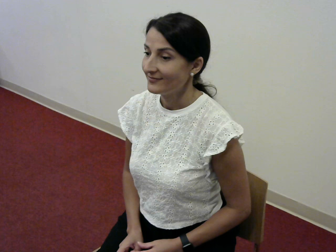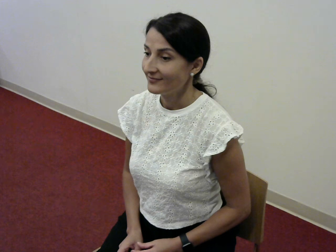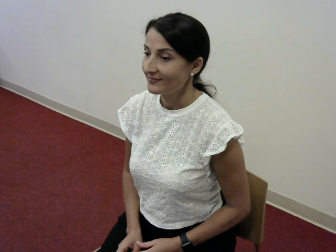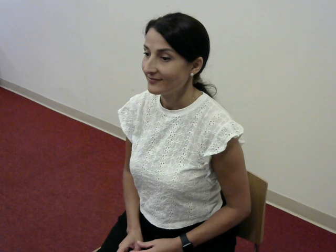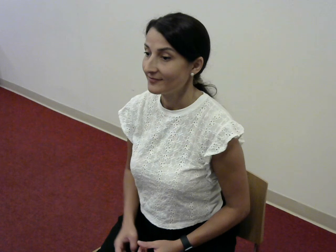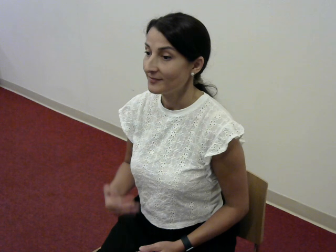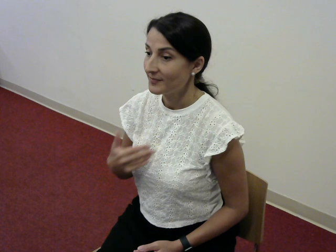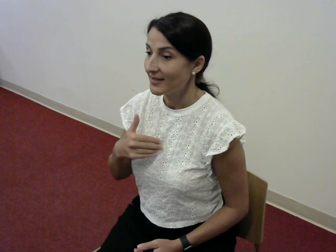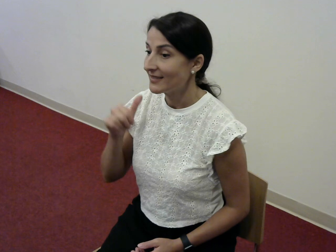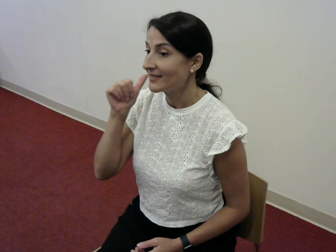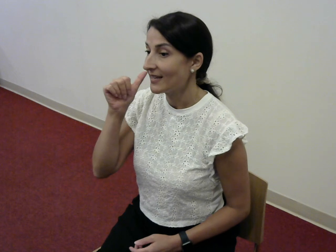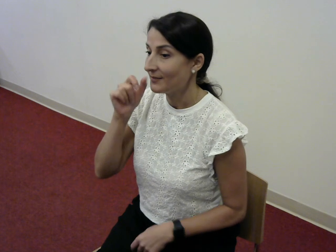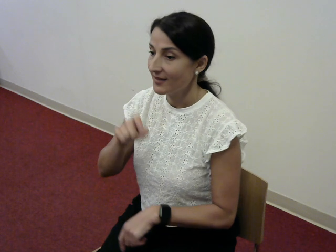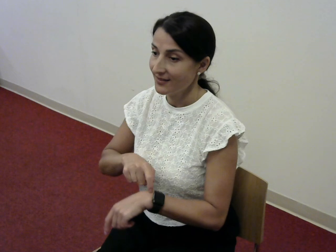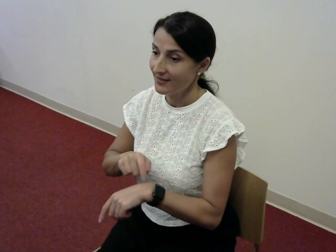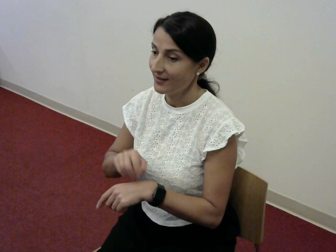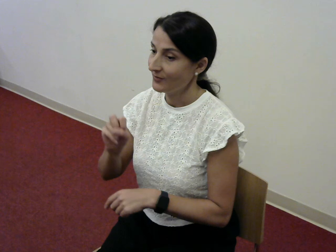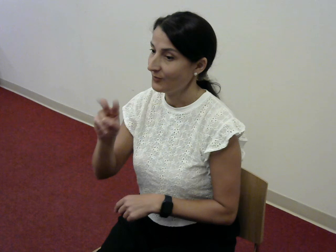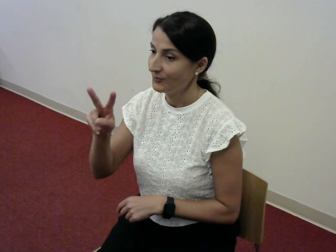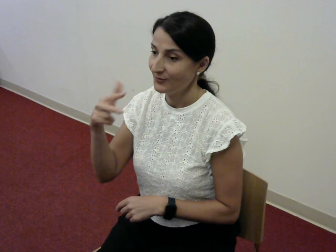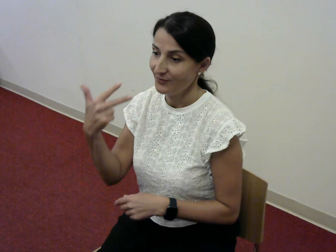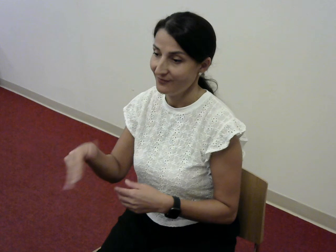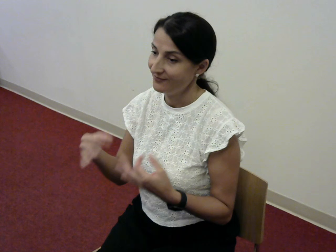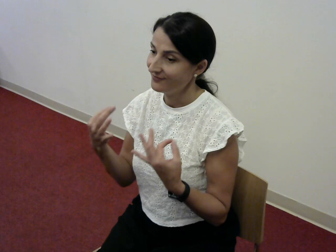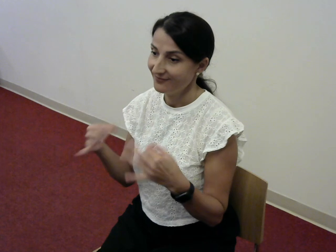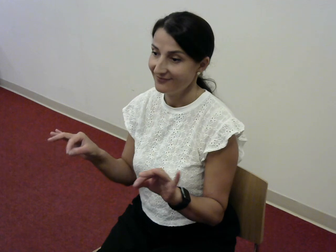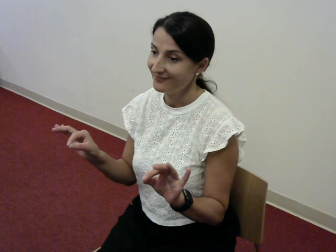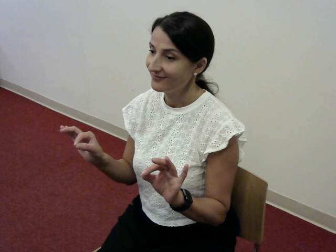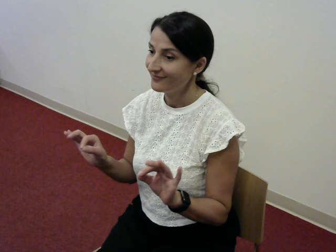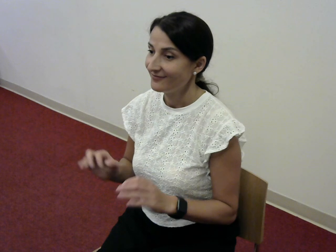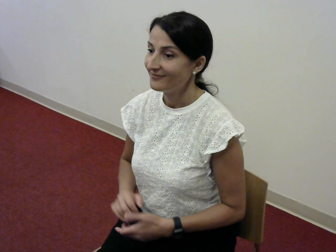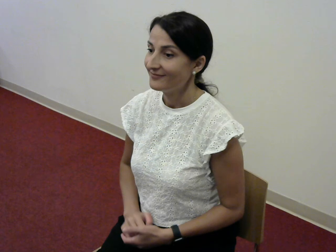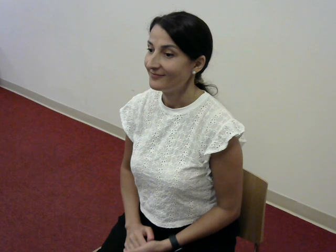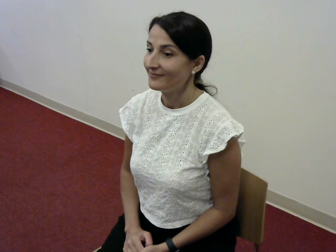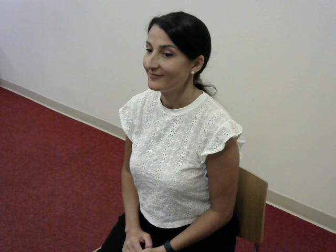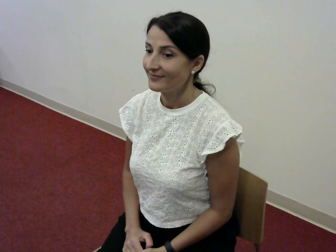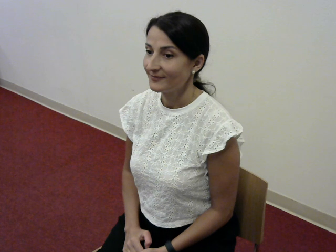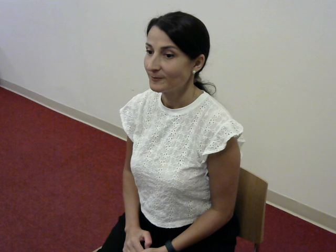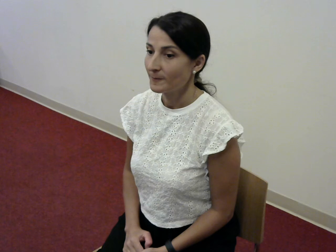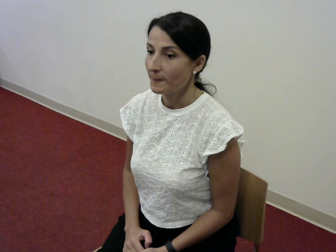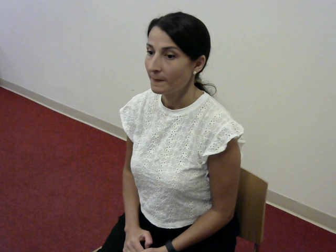Mən sabah saat birin yarısı boşam